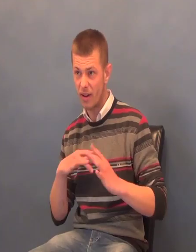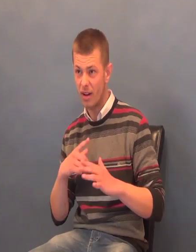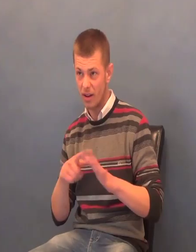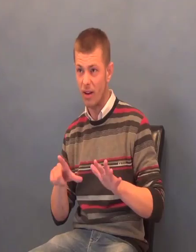Dwudziesty siódmy.